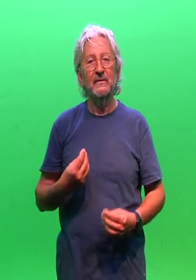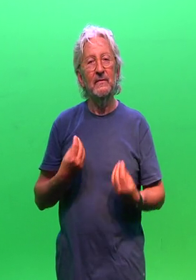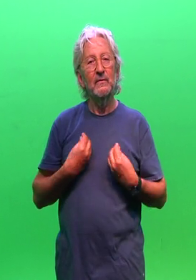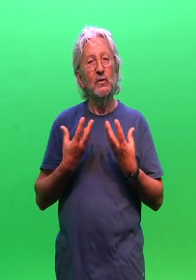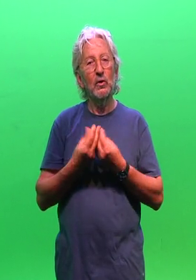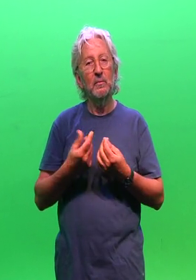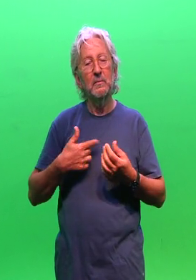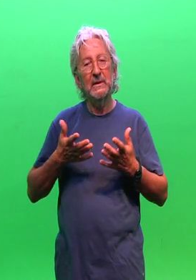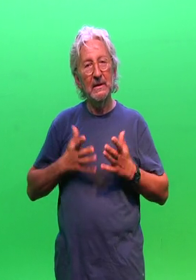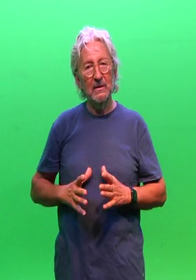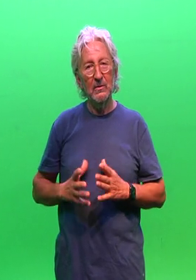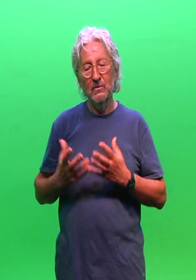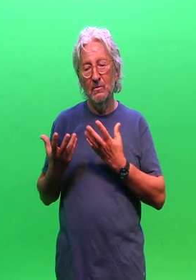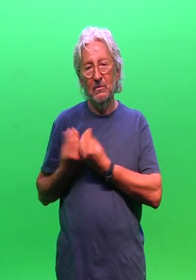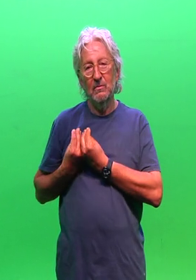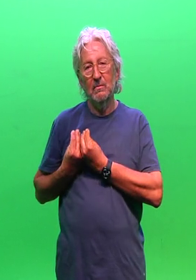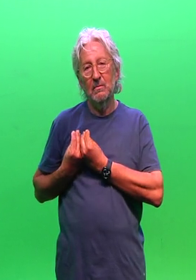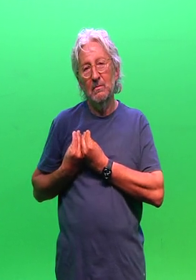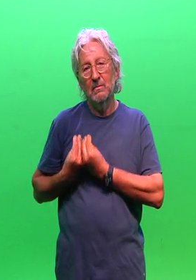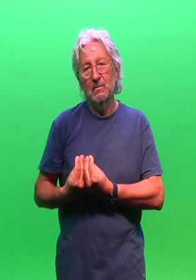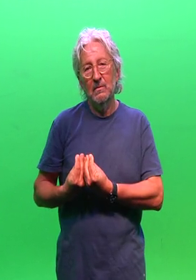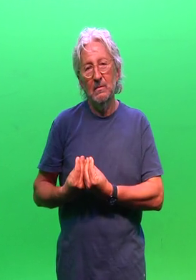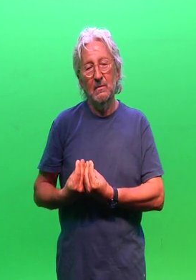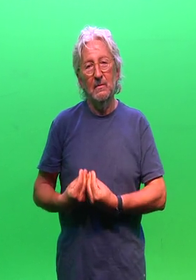Fa temps que visc amb el meu fill.